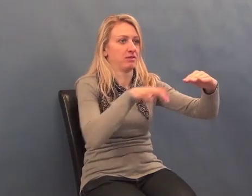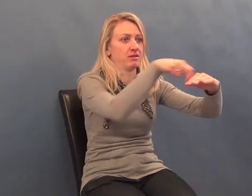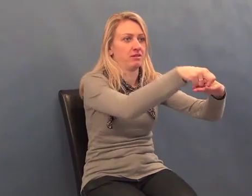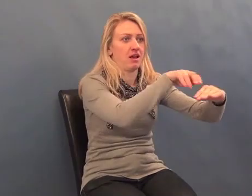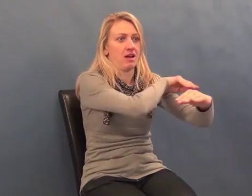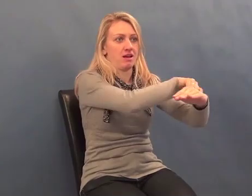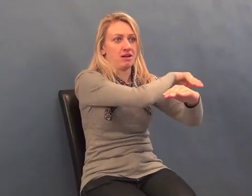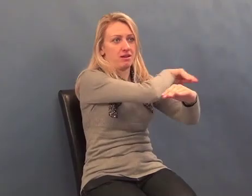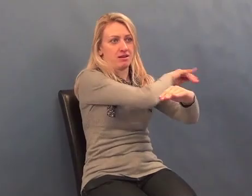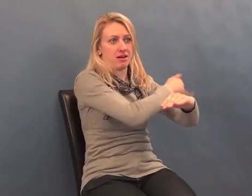Samochody, które są za tym autem, co mają robić?